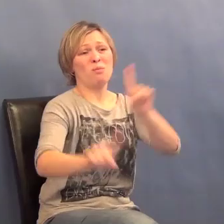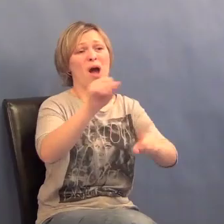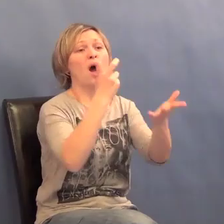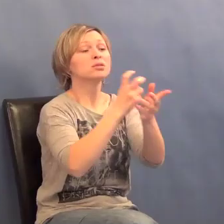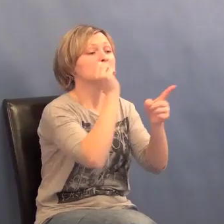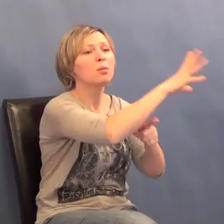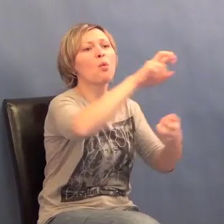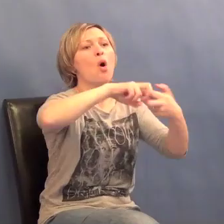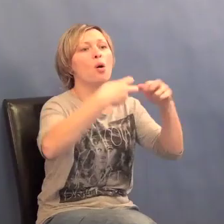Jak dostanie list to już jest problem.